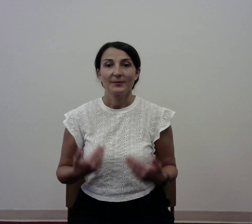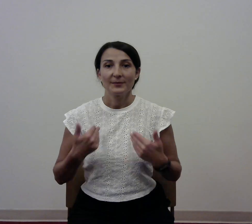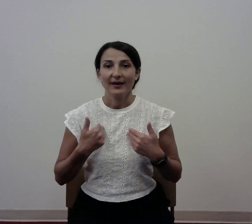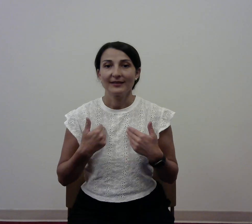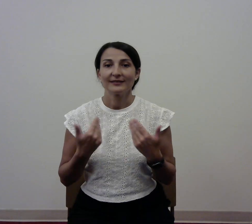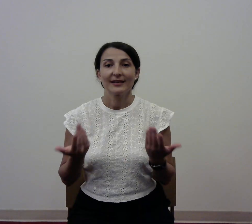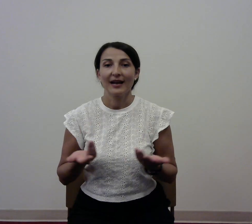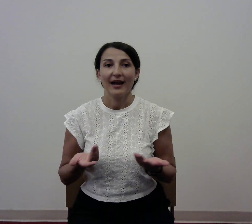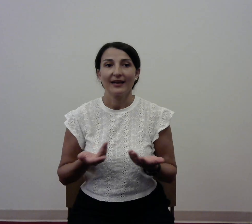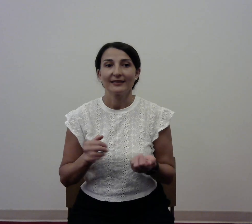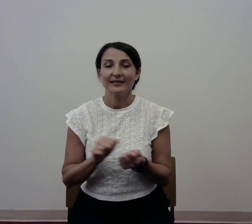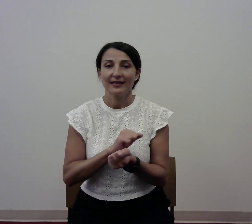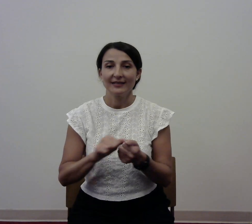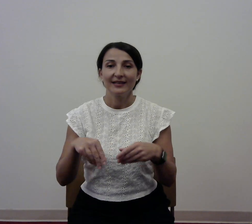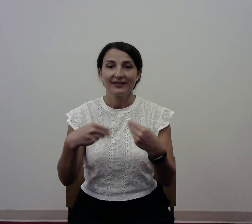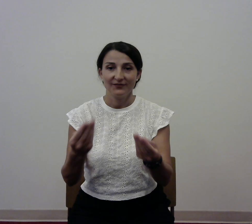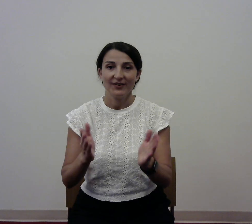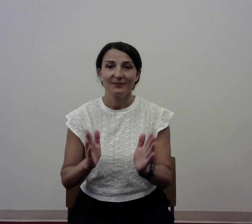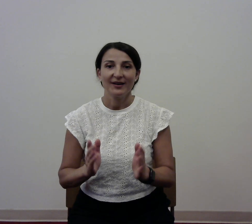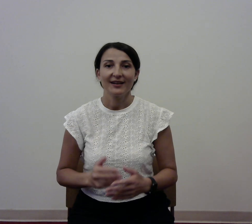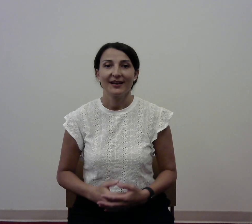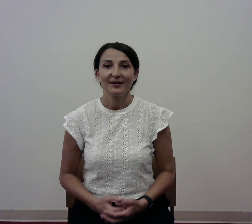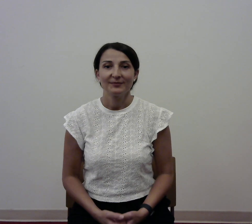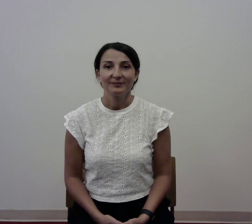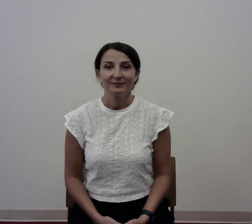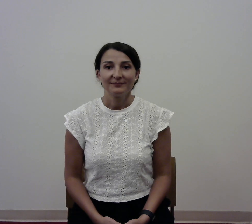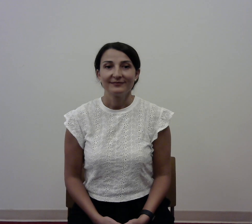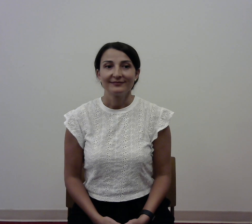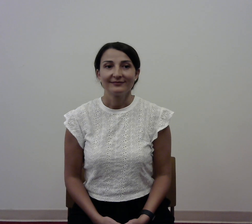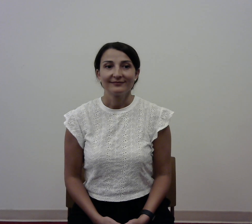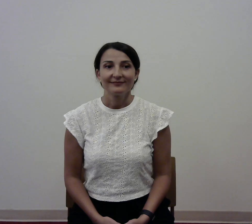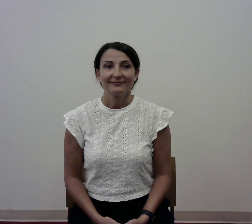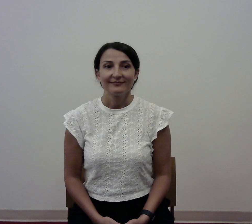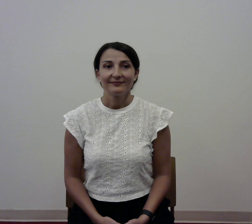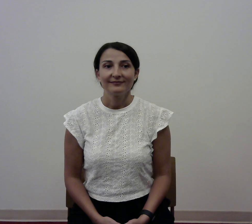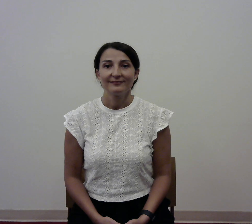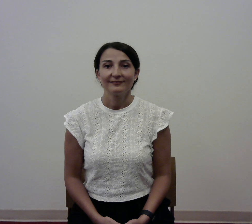Mən hansı sənədləri verməliyəm?